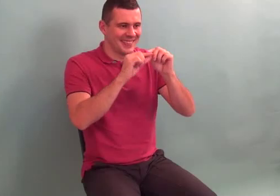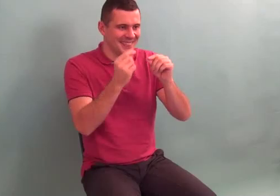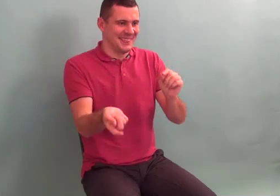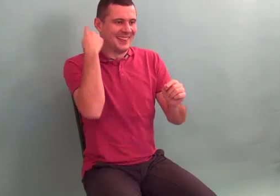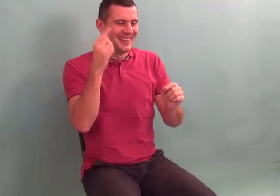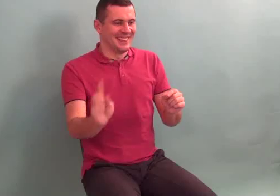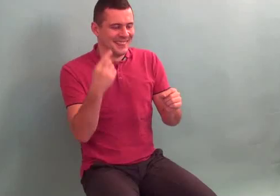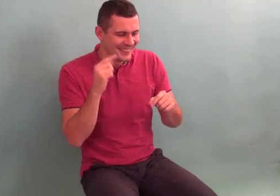Kawałki kitu lecą obok jego twarzy.